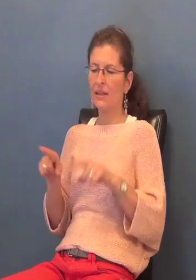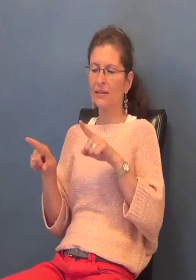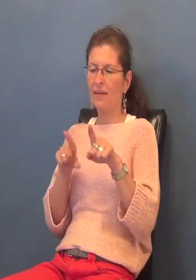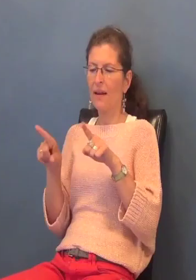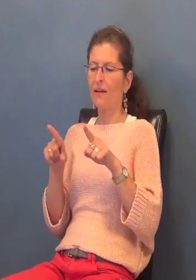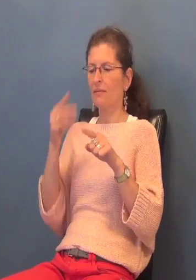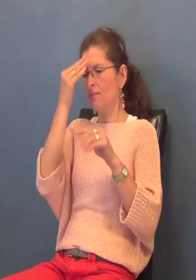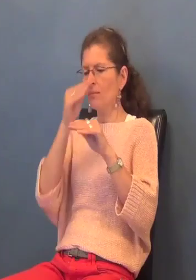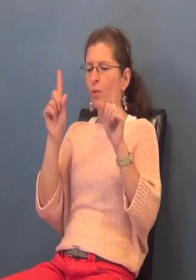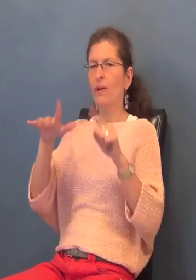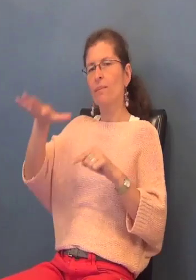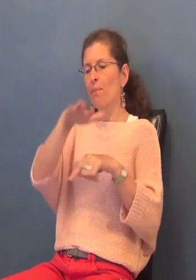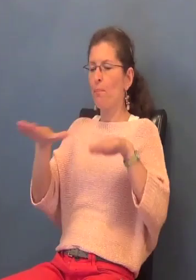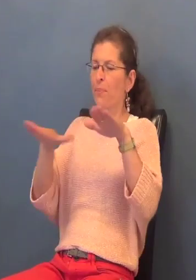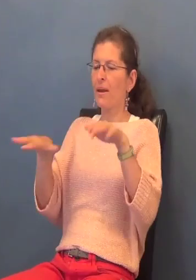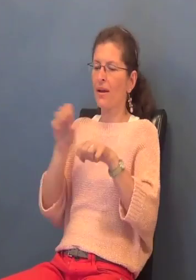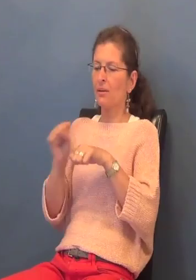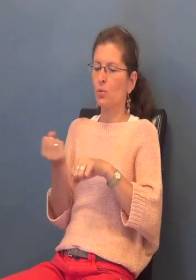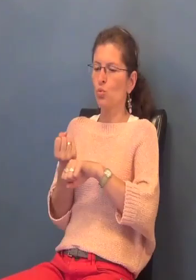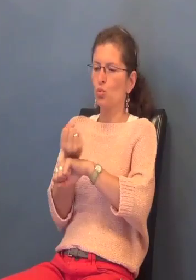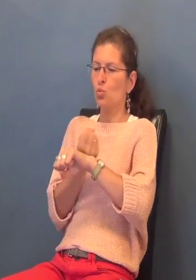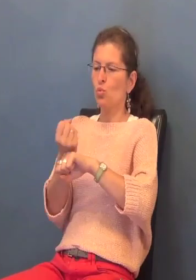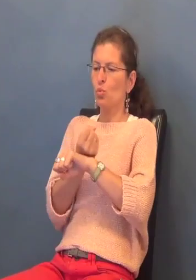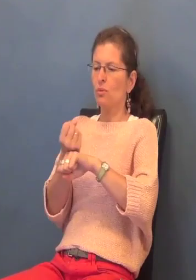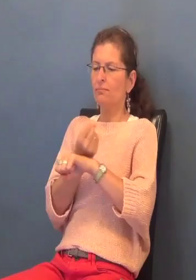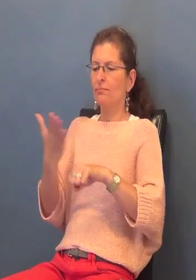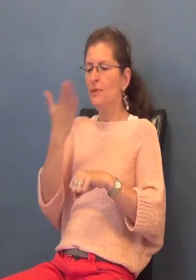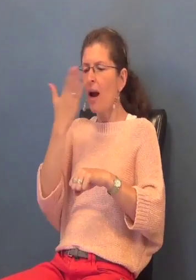Ten znak informuje o skażonym terenie.